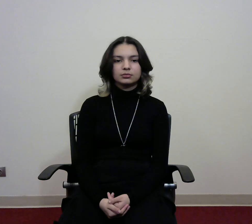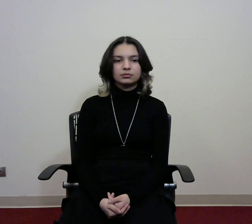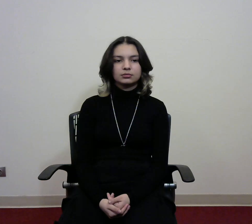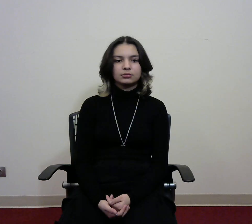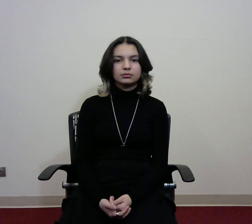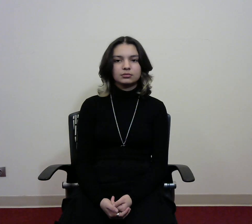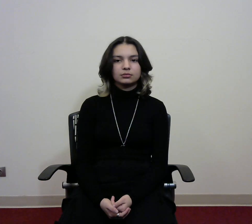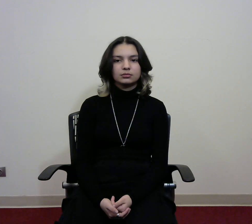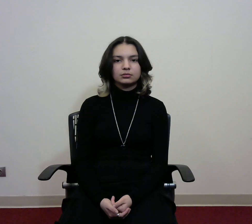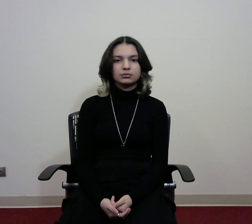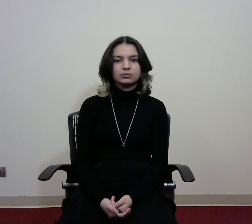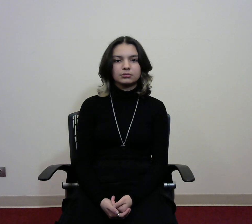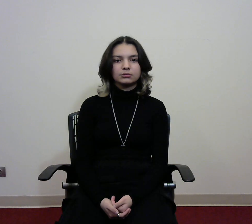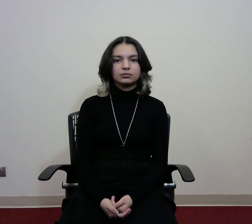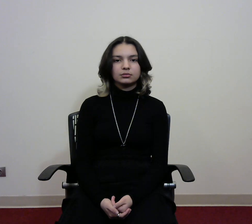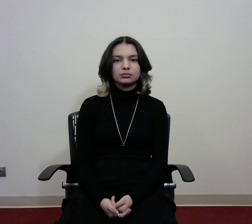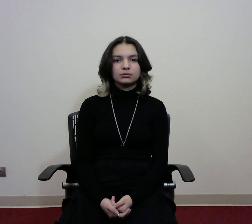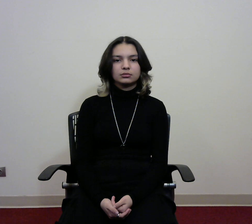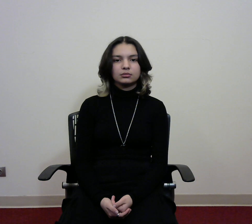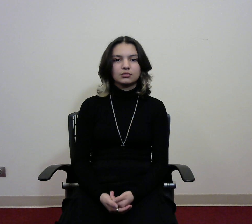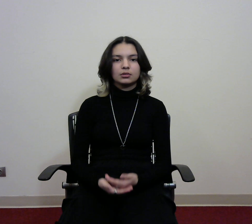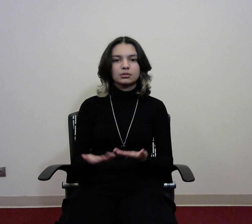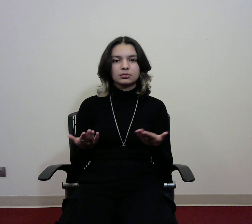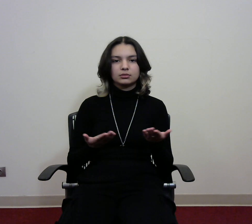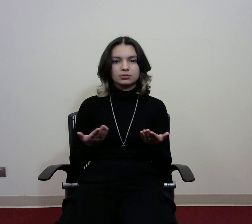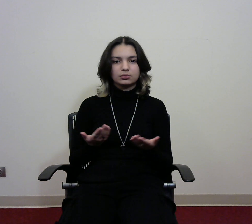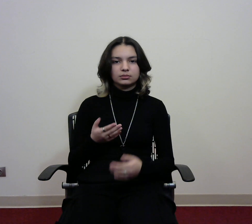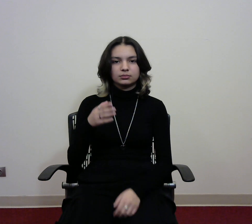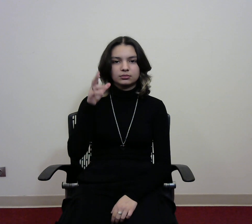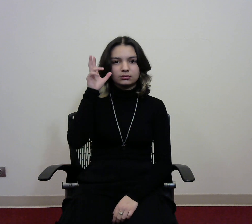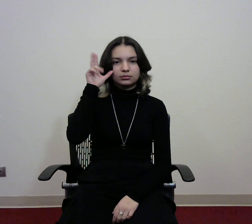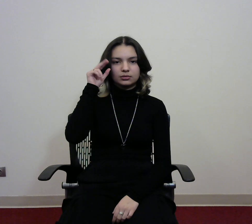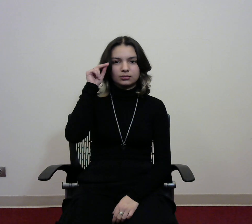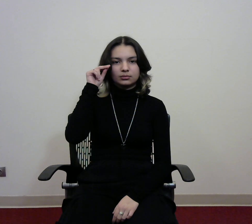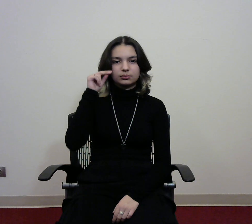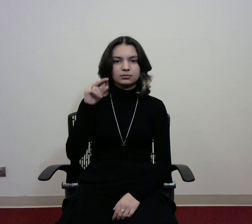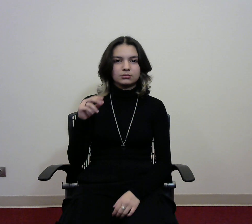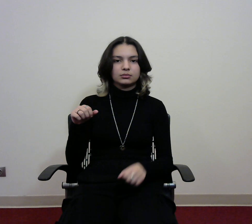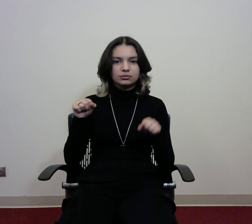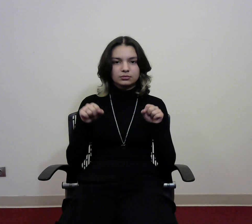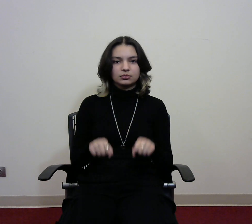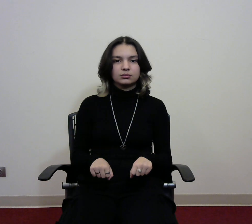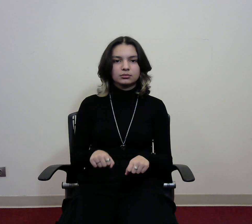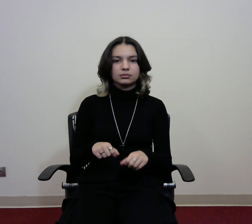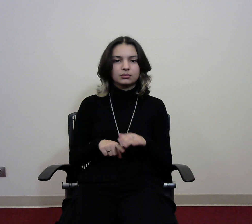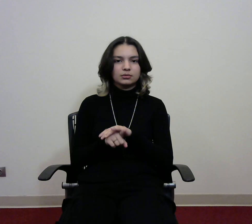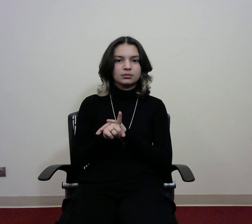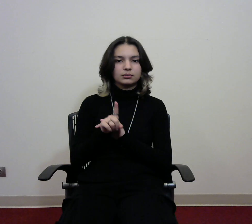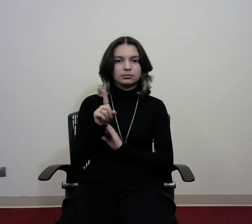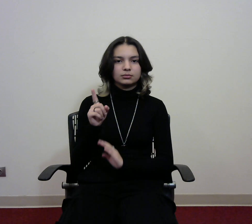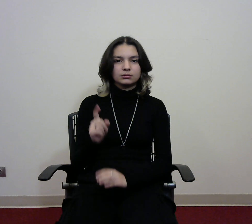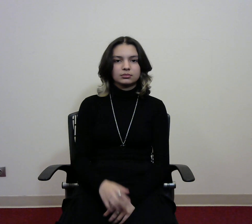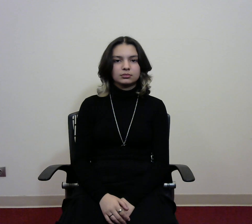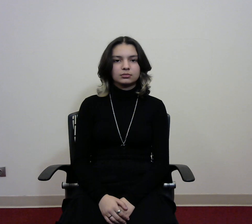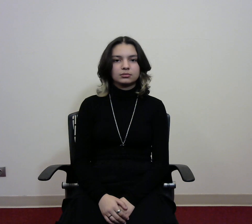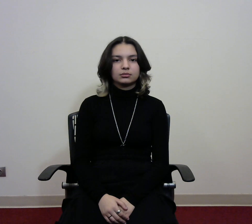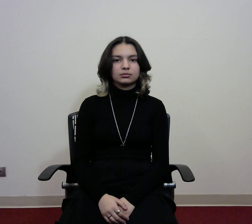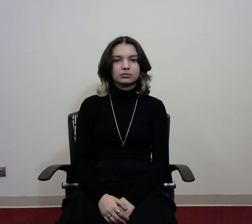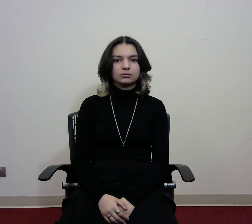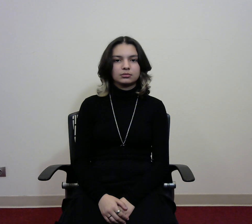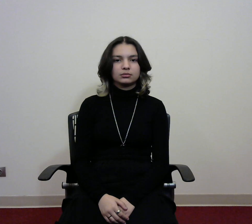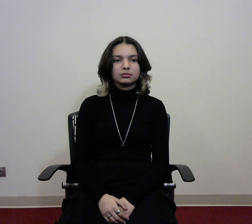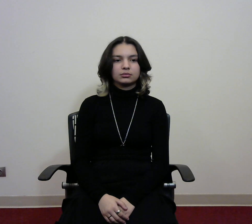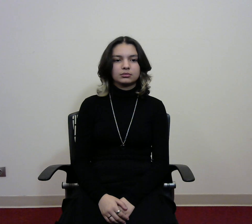Hansı tarixdən hüququm başlayır?